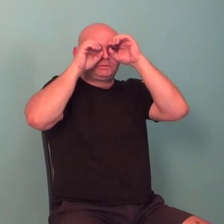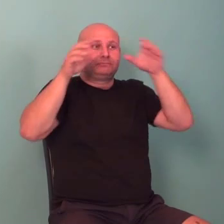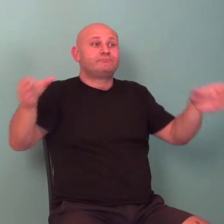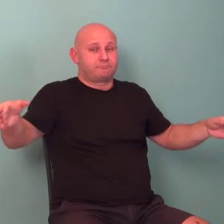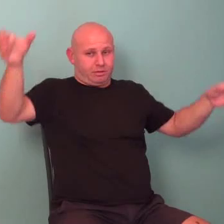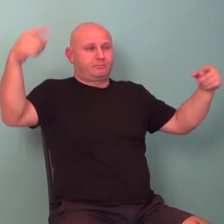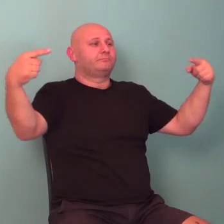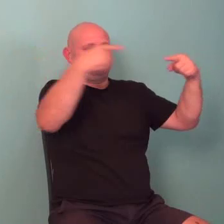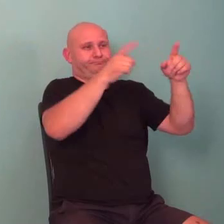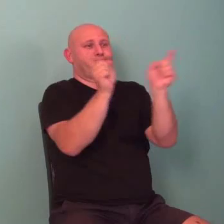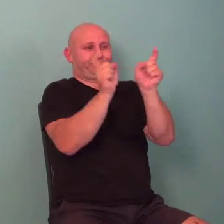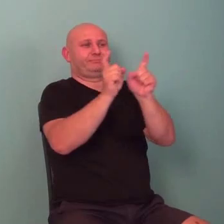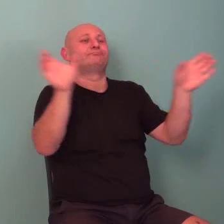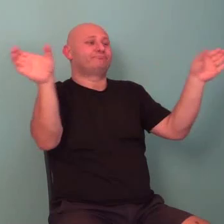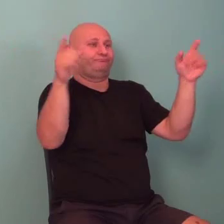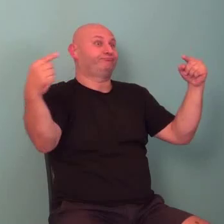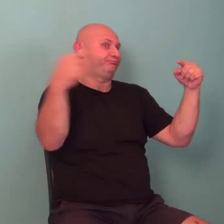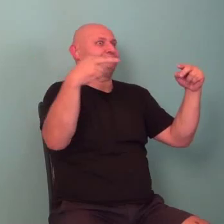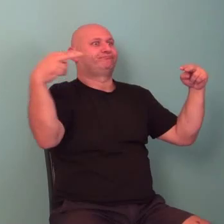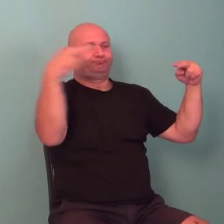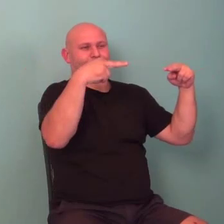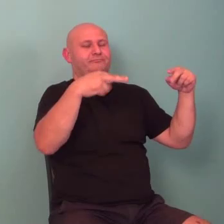Patrzą na siebie z dwóch wieżowców.